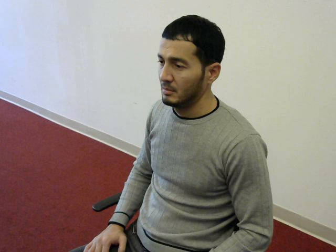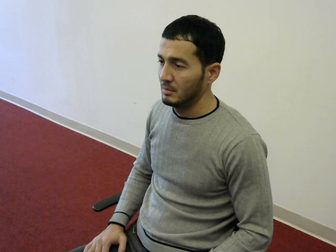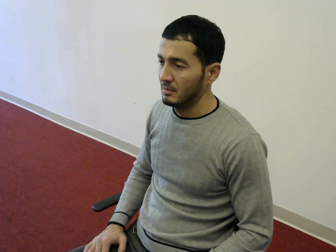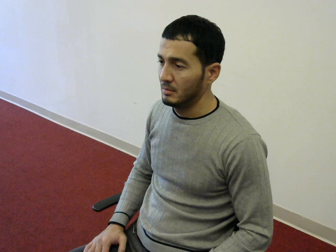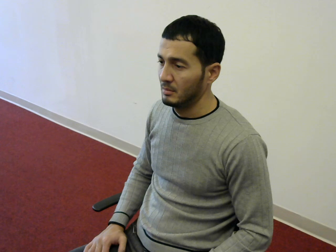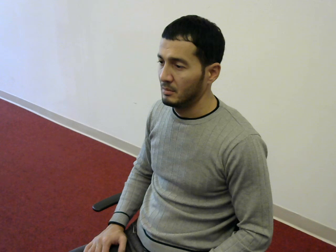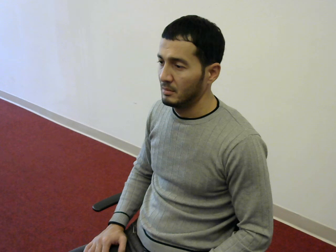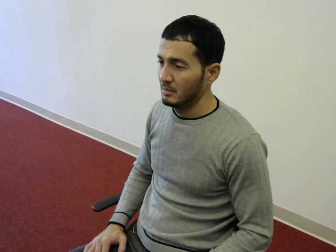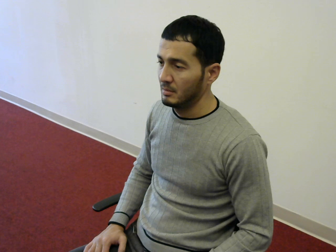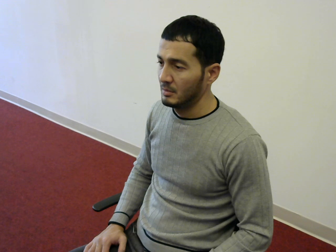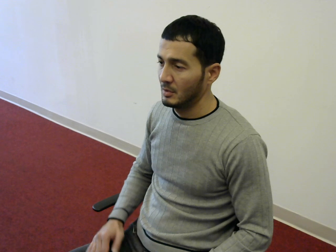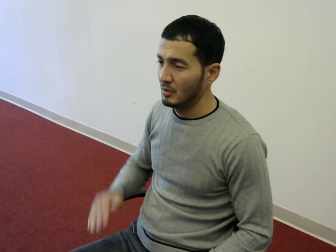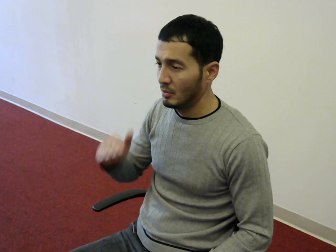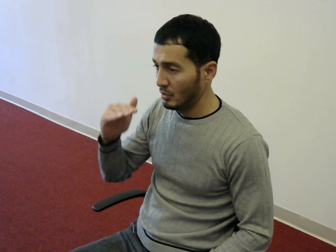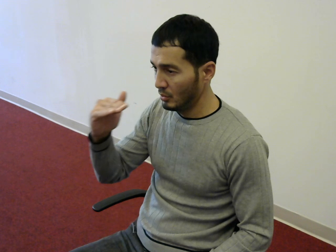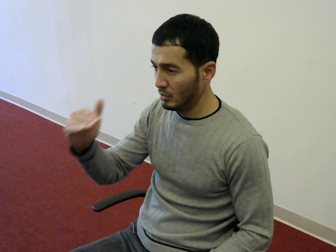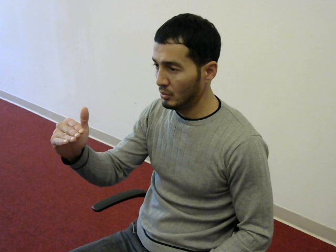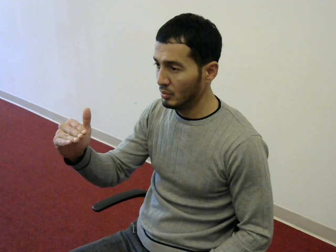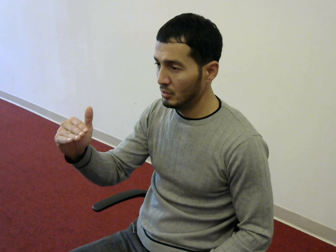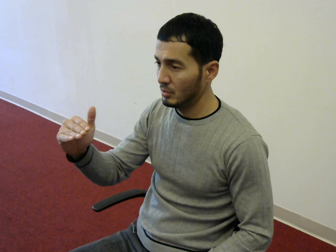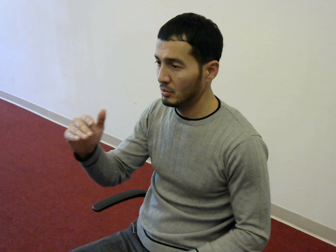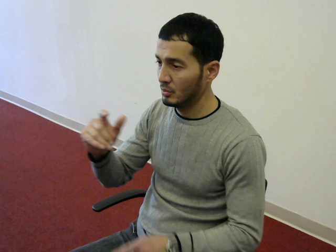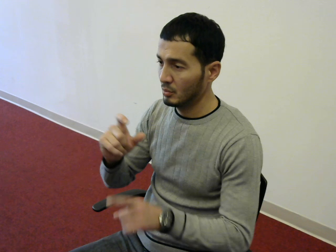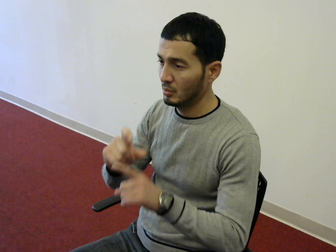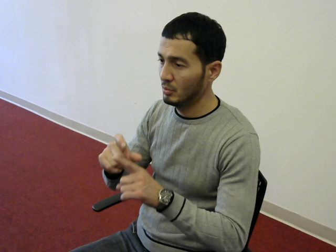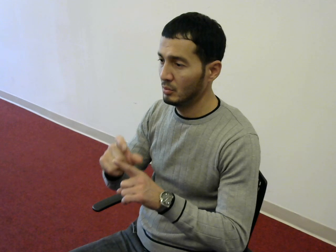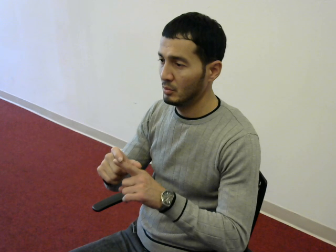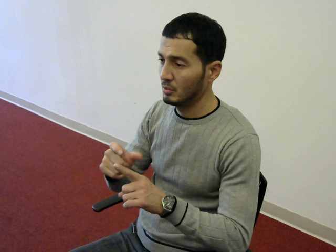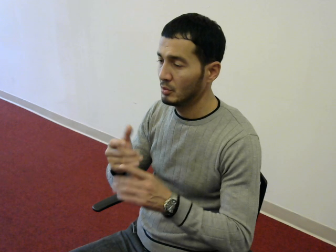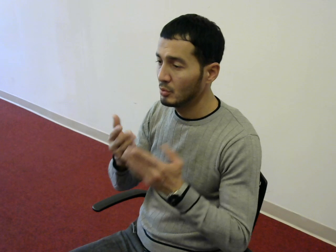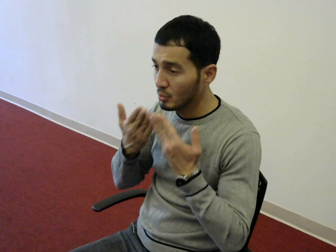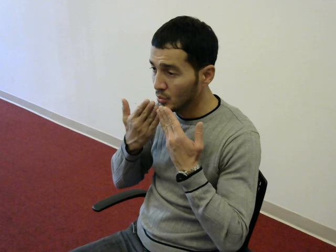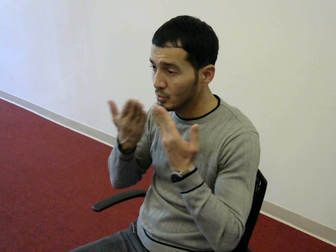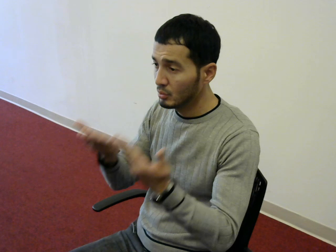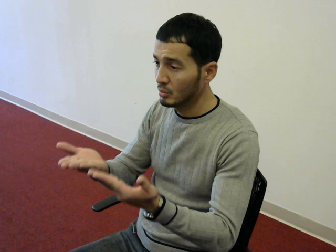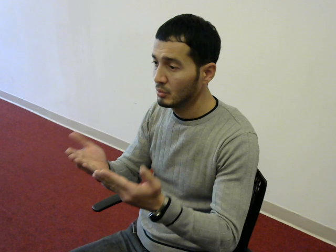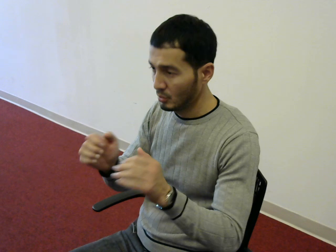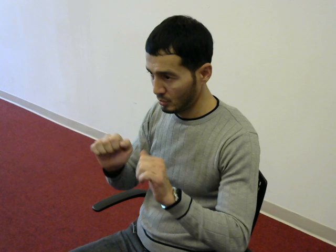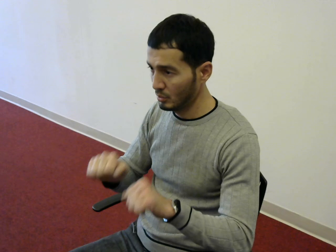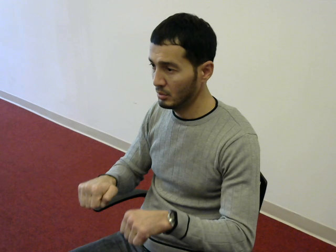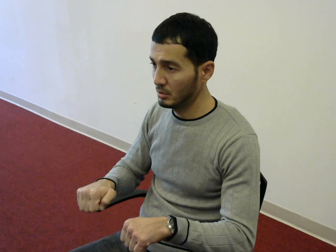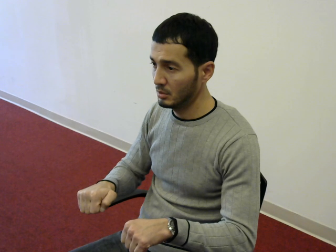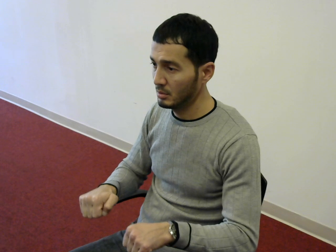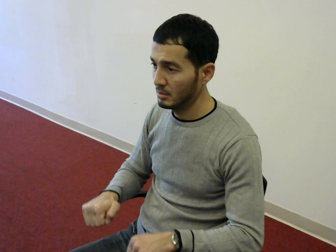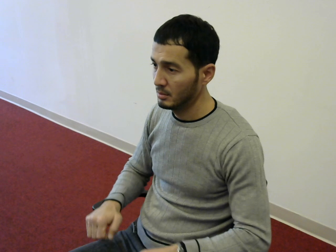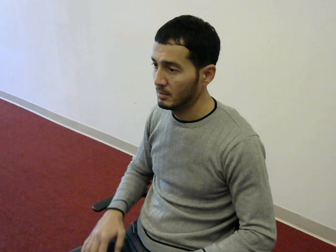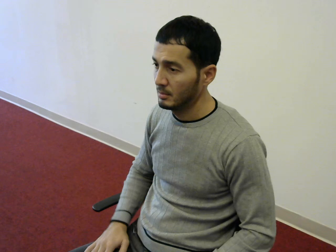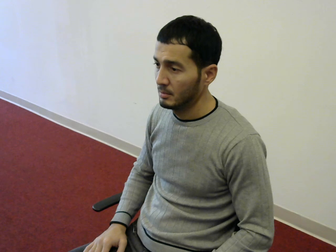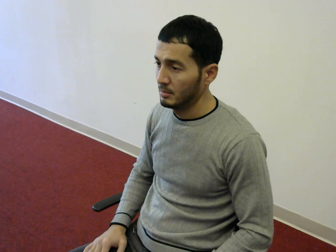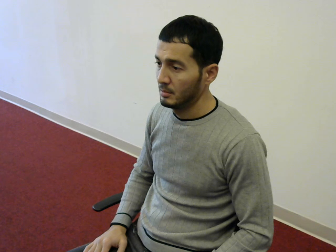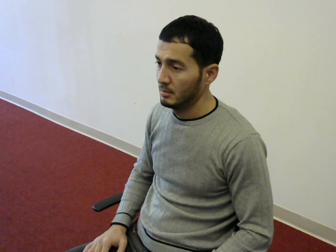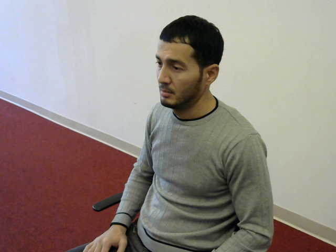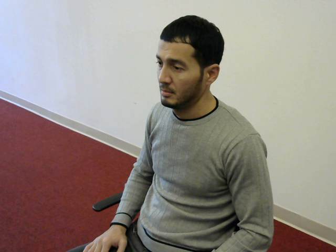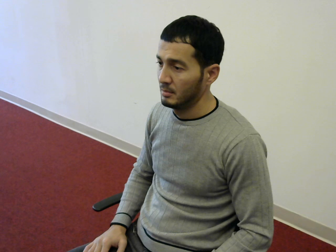Sizdən söz soruşmaq olar?